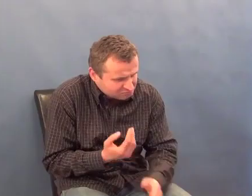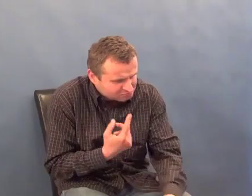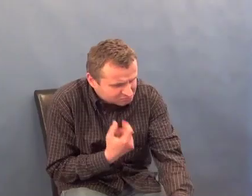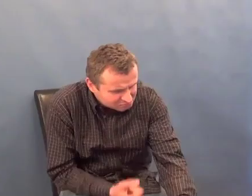To jest dziwne.